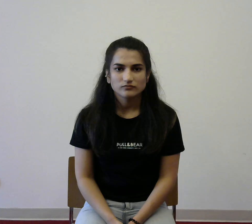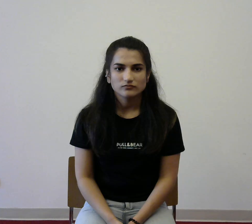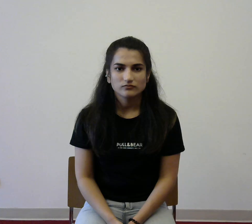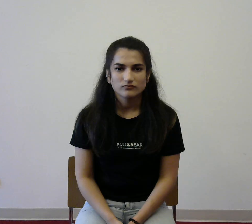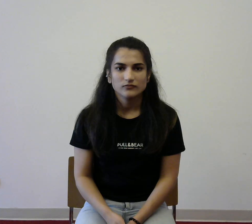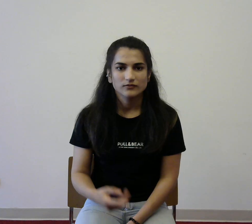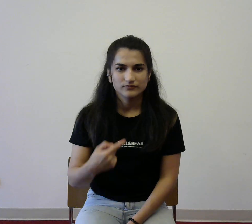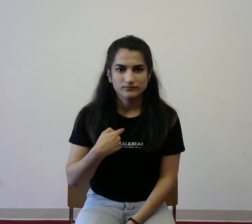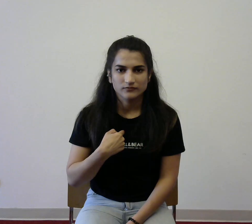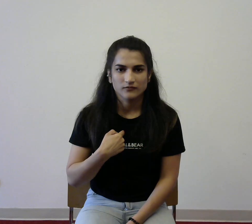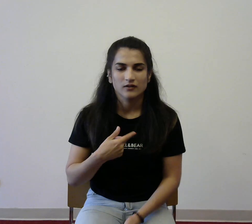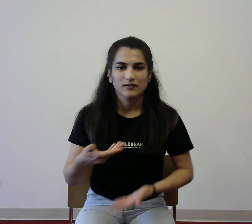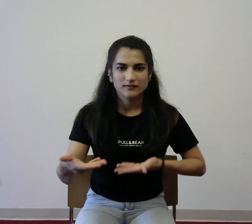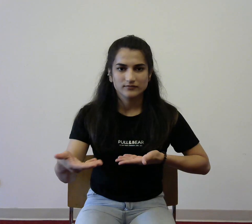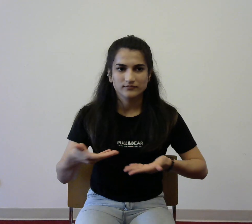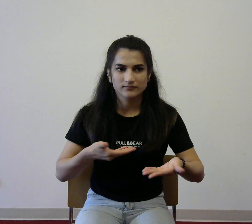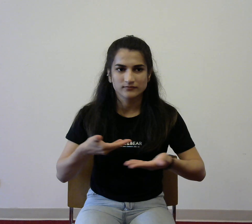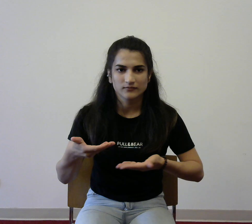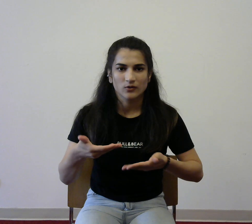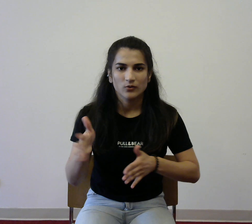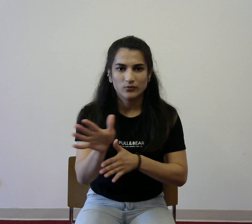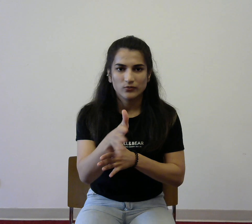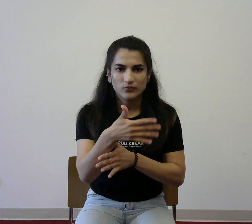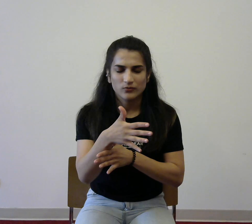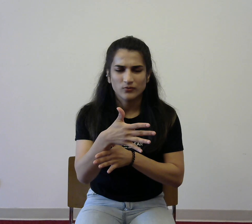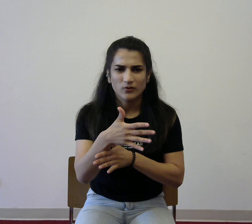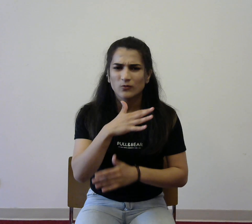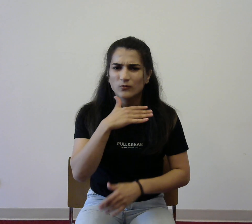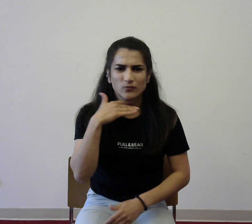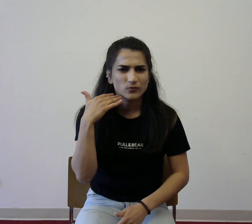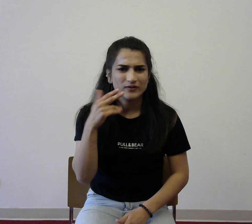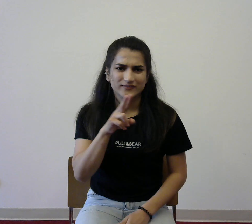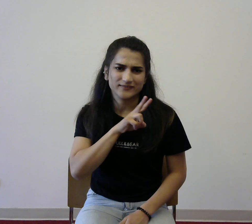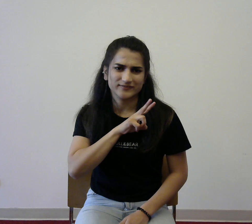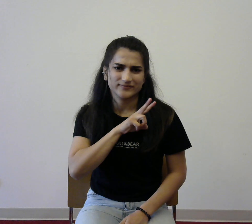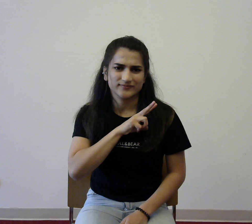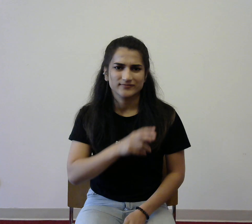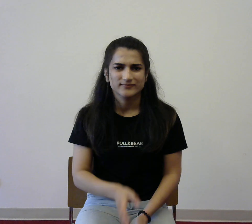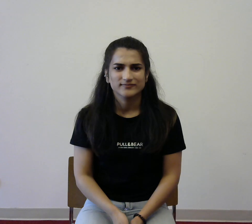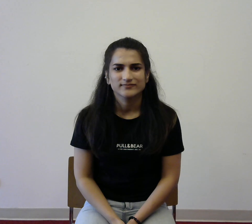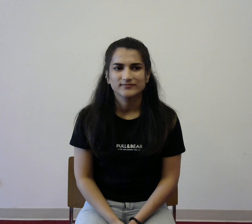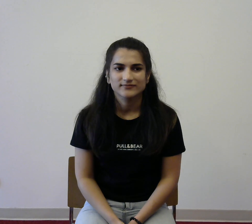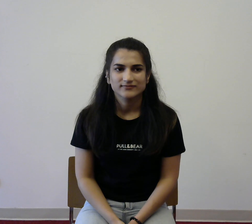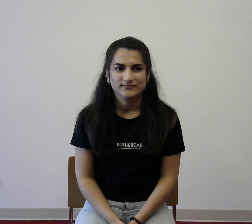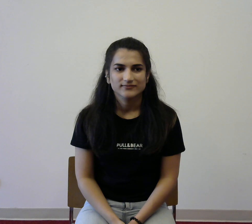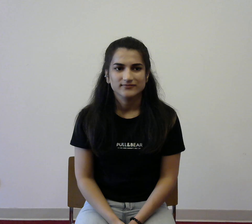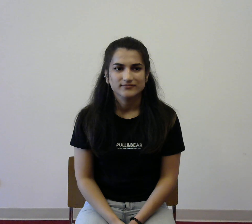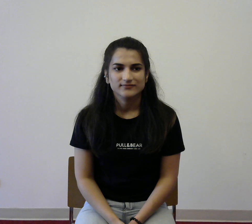Mən piyada gəzməyi çox sevirəm